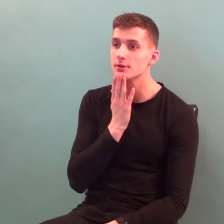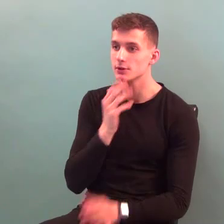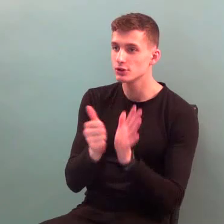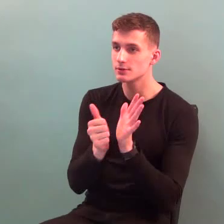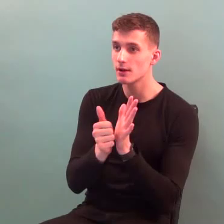O szesnastej.